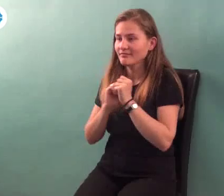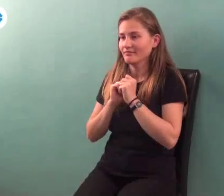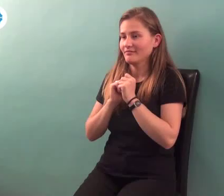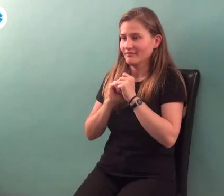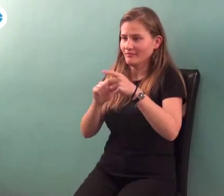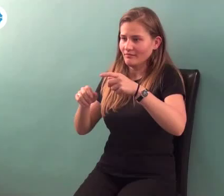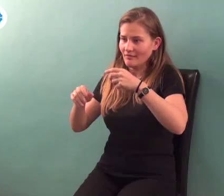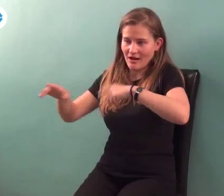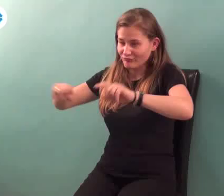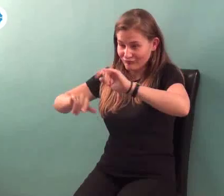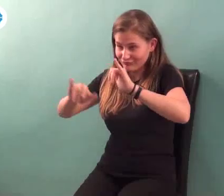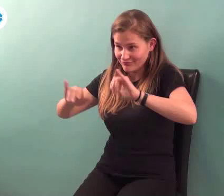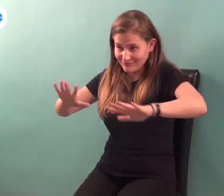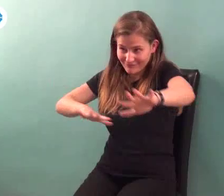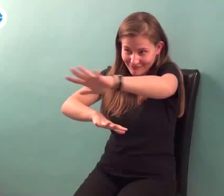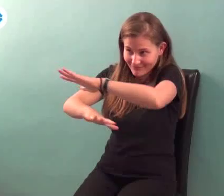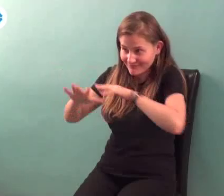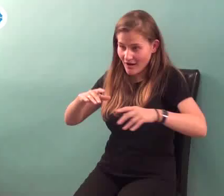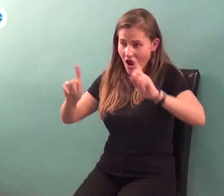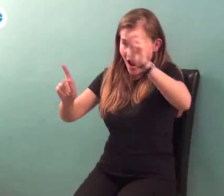Wszyscy rozmawiają, imprezują.